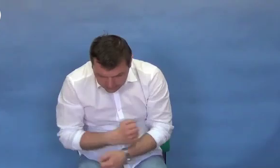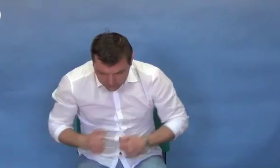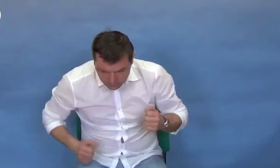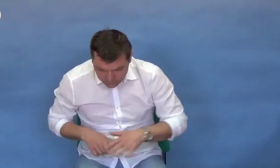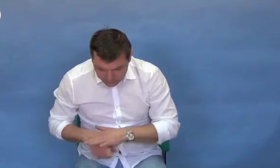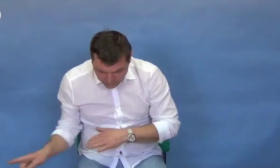Biegać, uciekać.